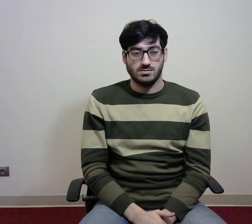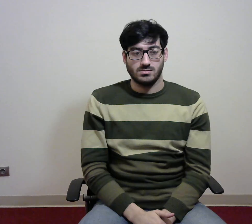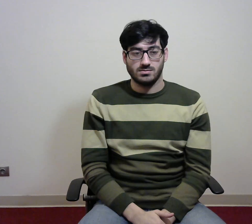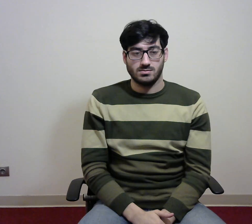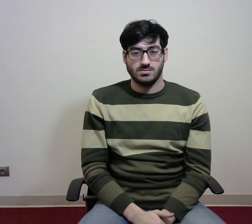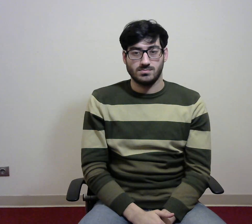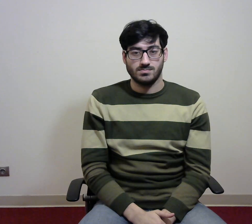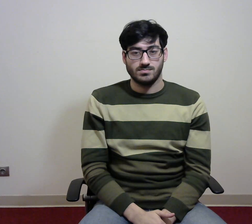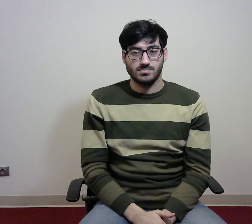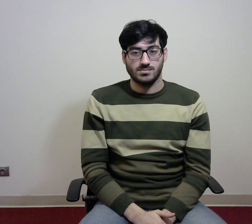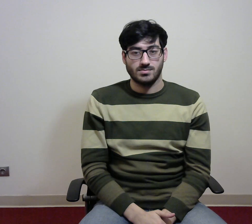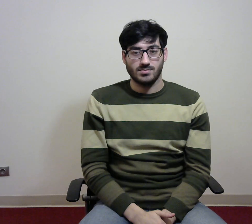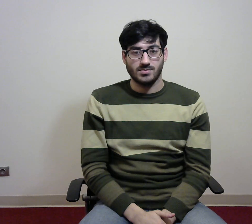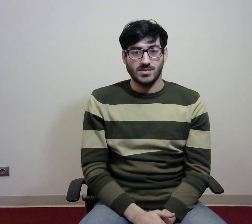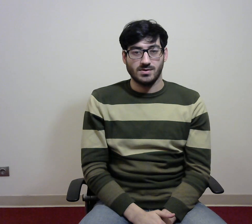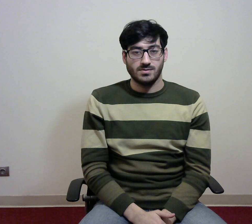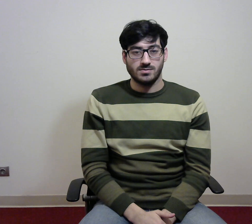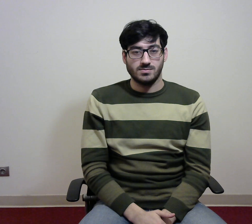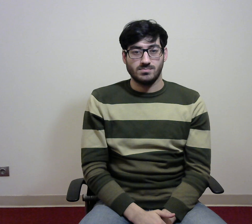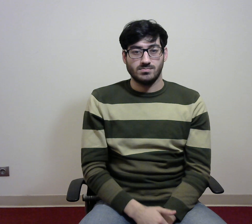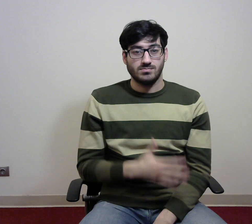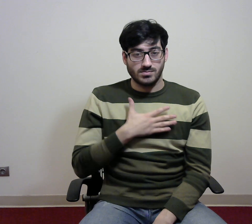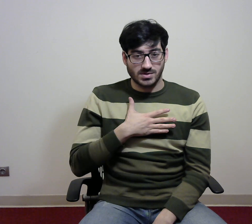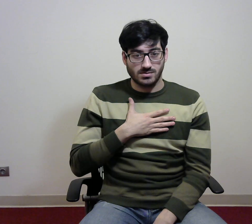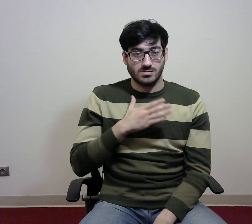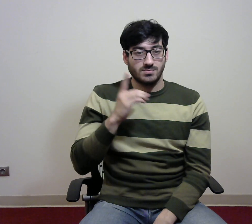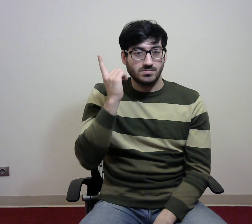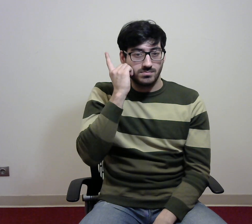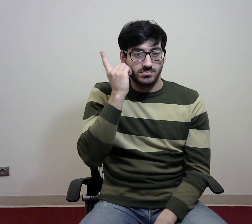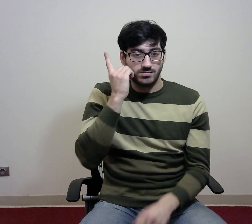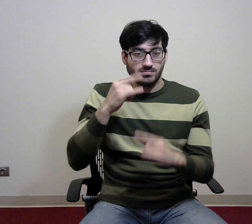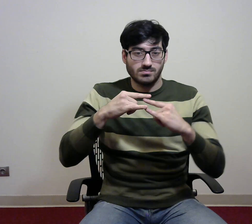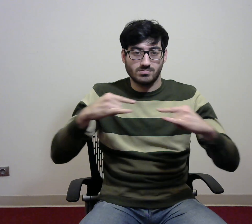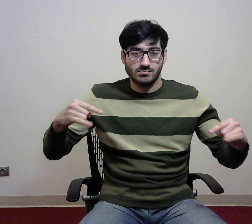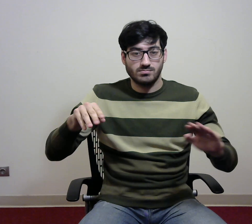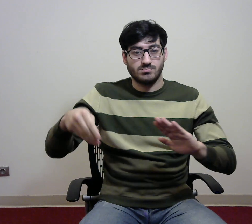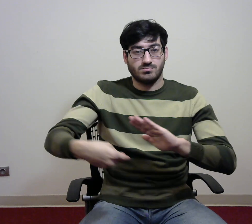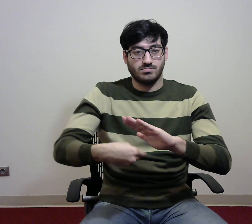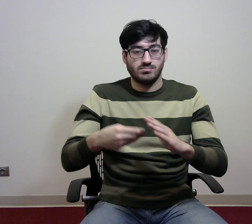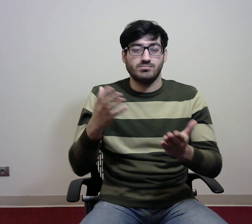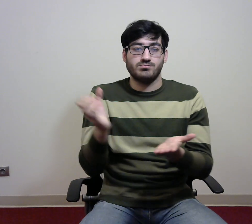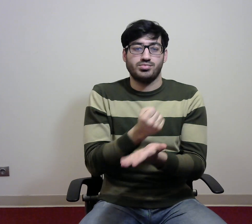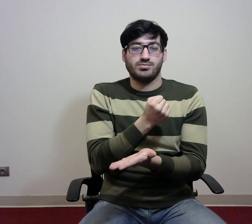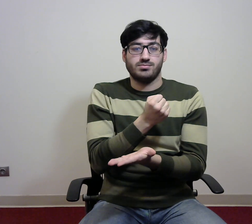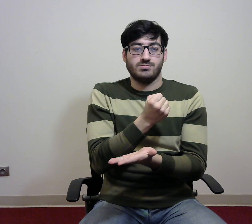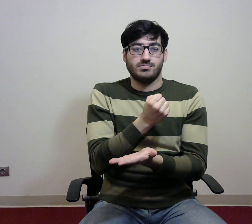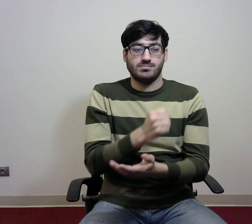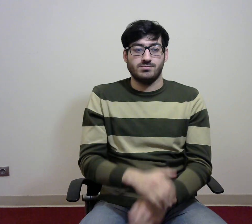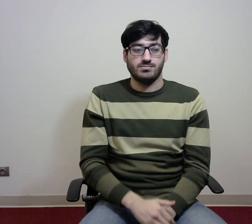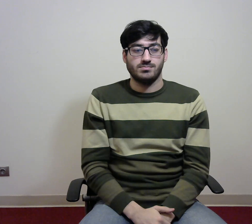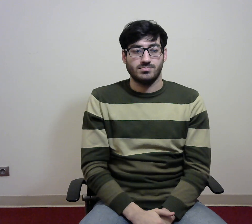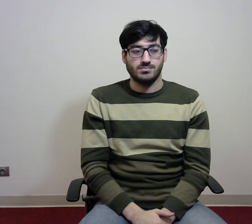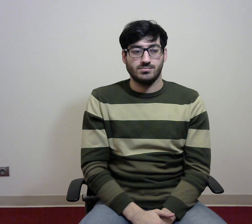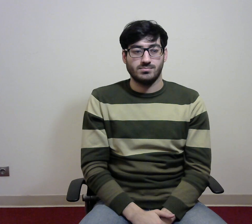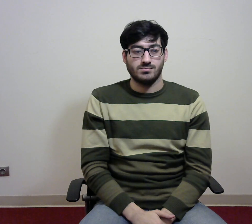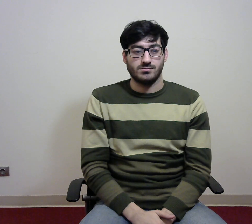Mən telefonumu stolun altından tapdım